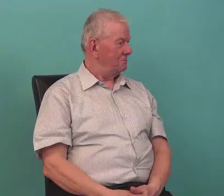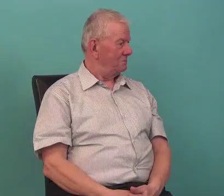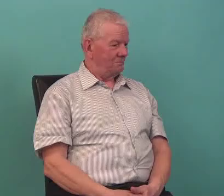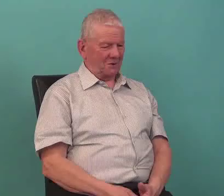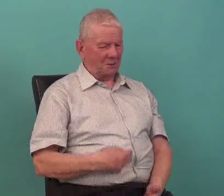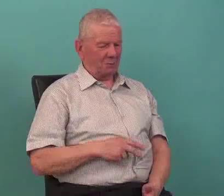Nie widziałem.